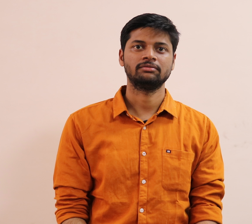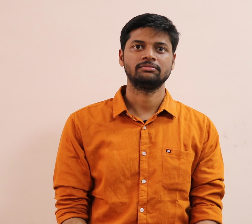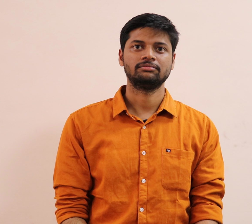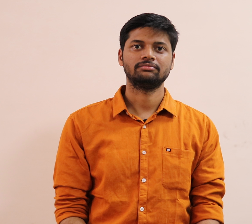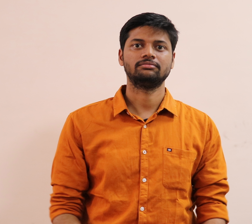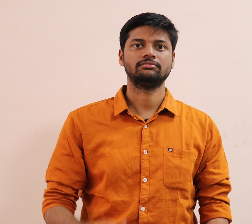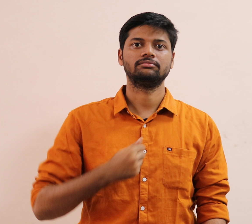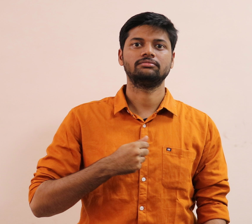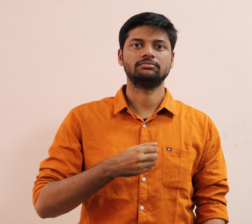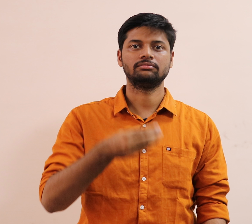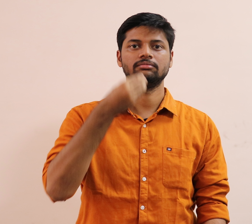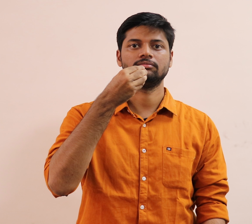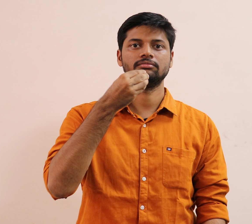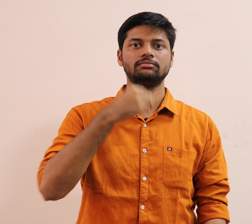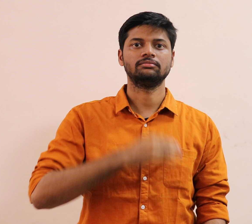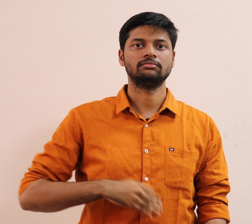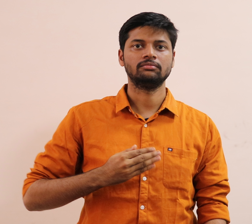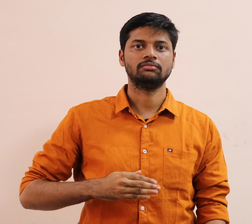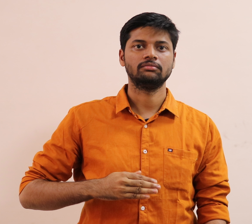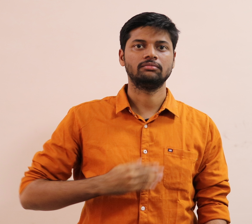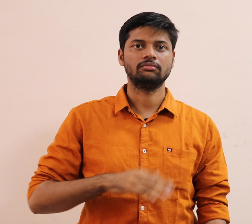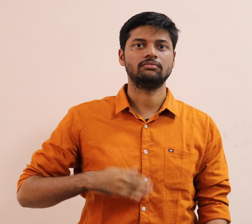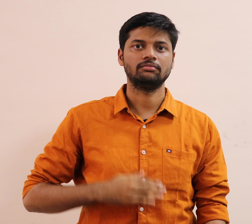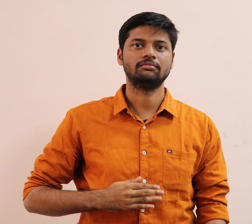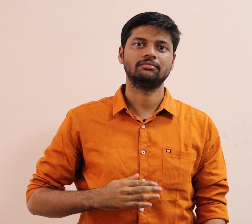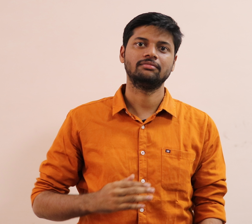i am hungry